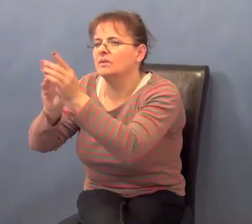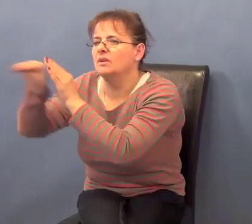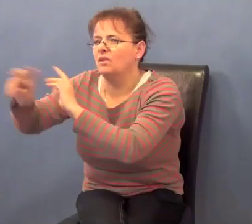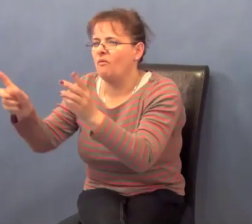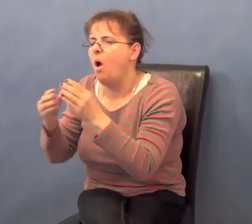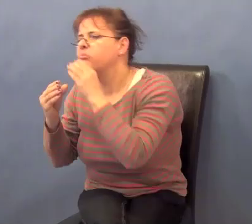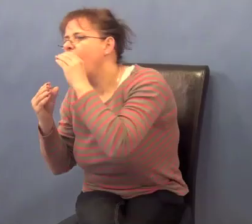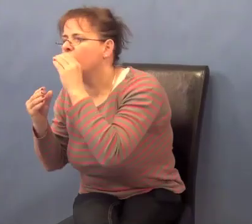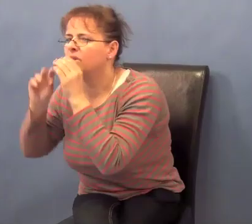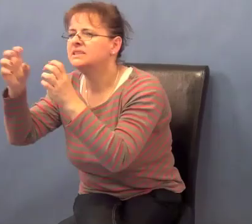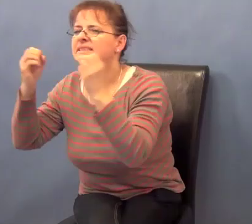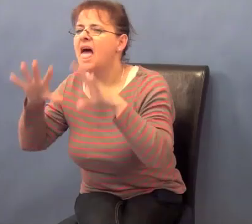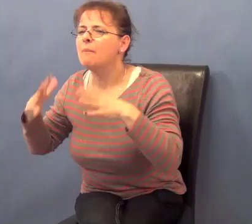Nie wolno wchodzić z jedzeniem.